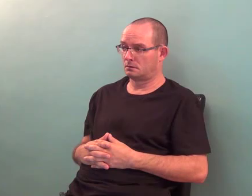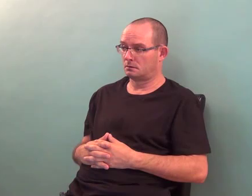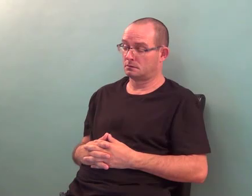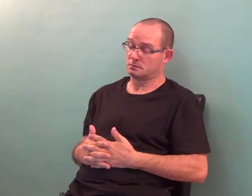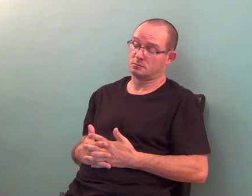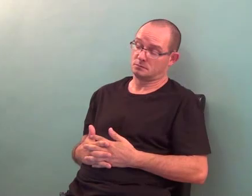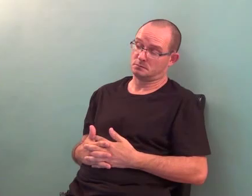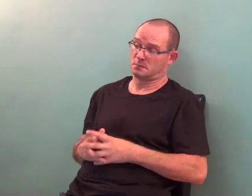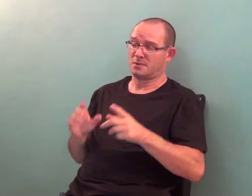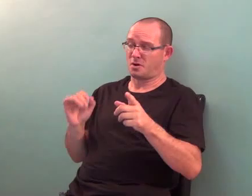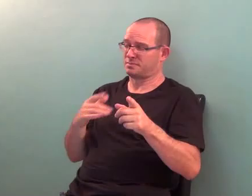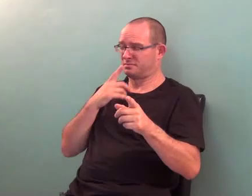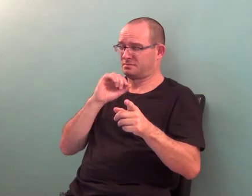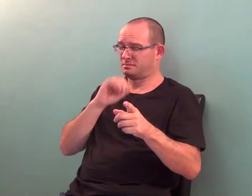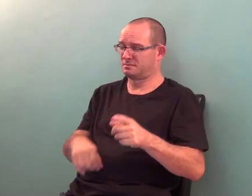Czegoś takiego nie widziałem w ogóle.